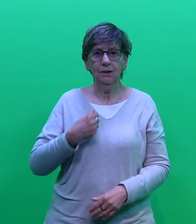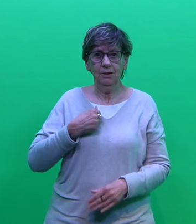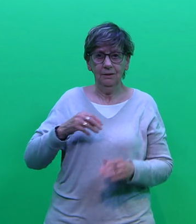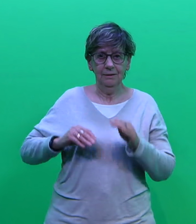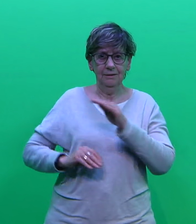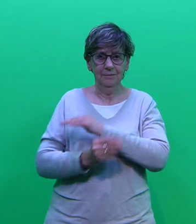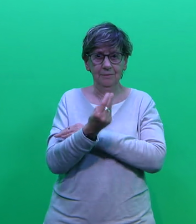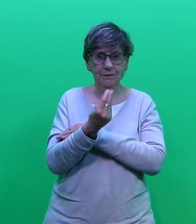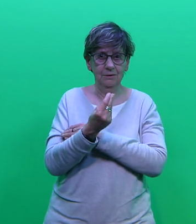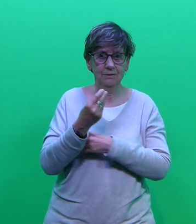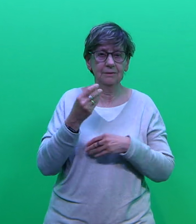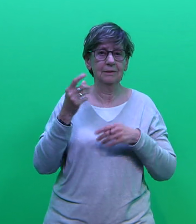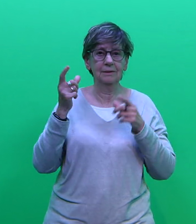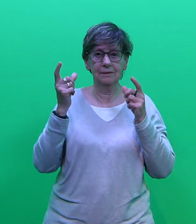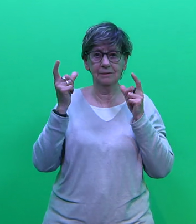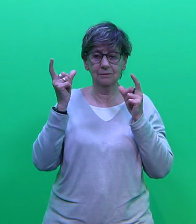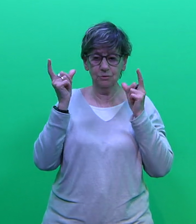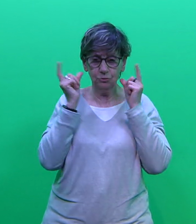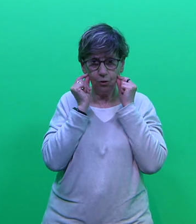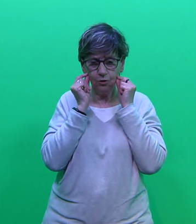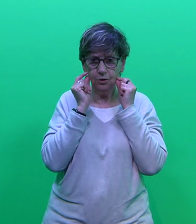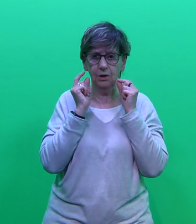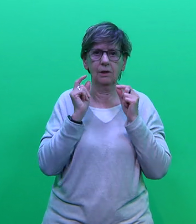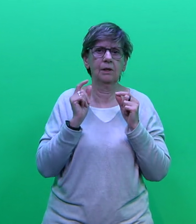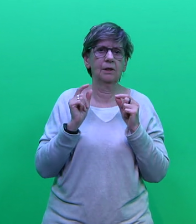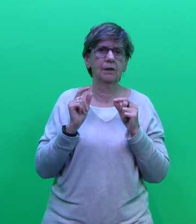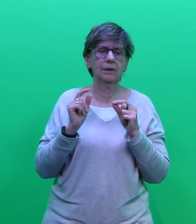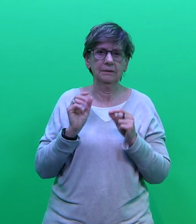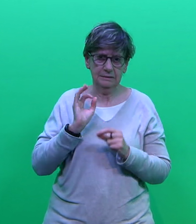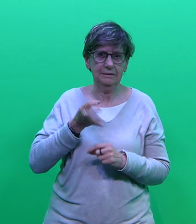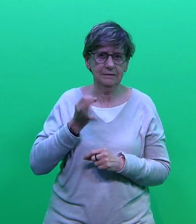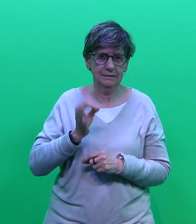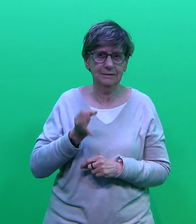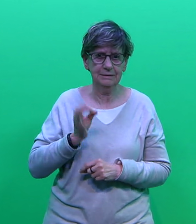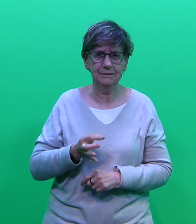Vaig nèixer sorda, amb pèrdua auditiva, sí.